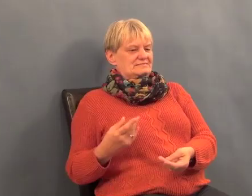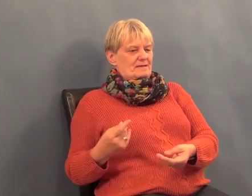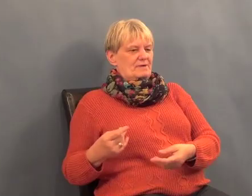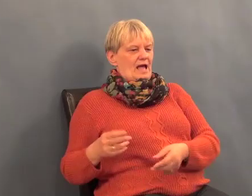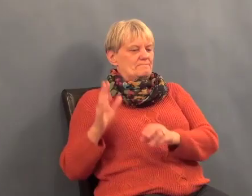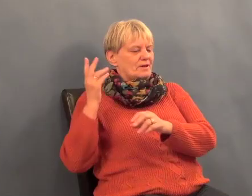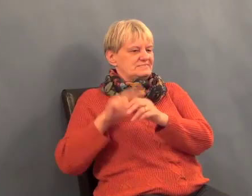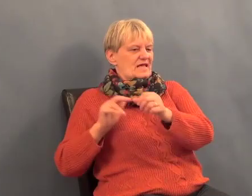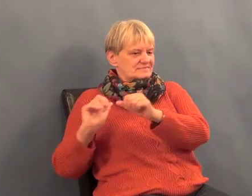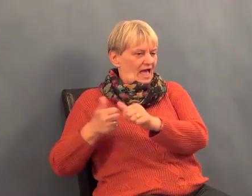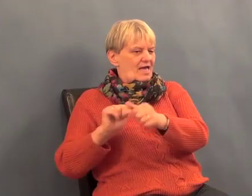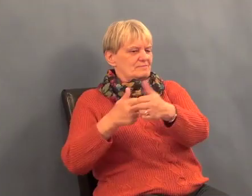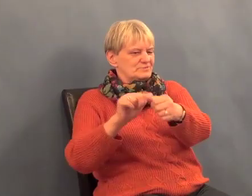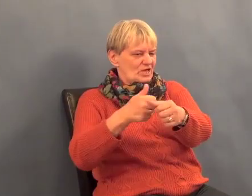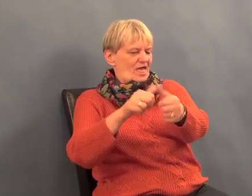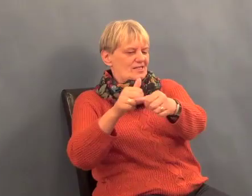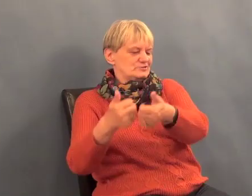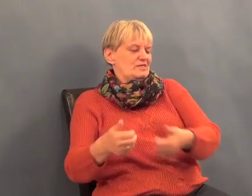A policjant za nimi szedł, szedł.